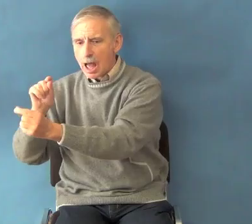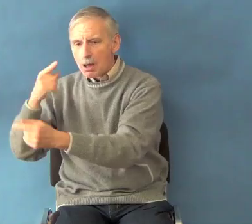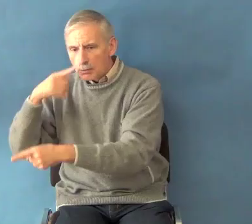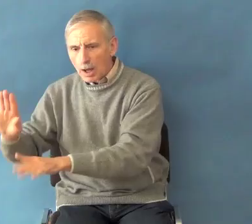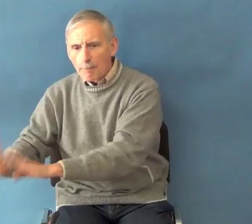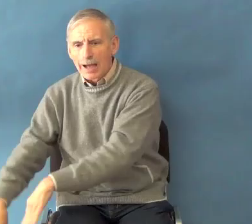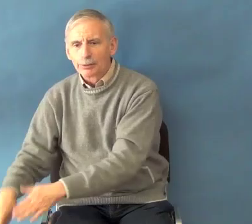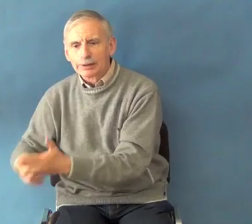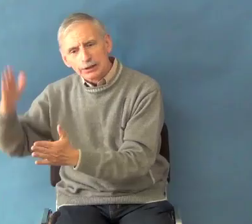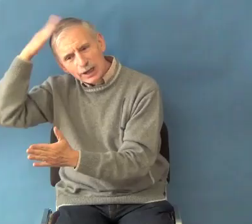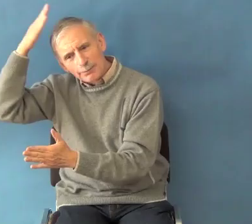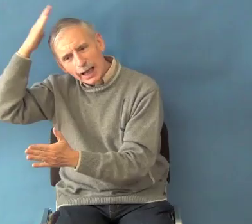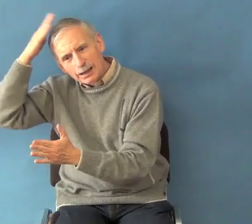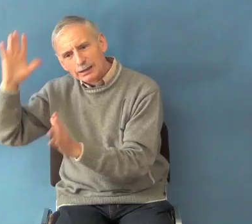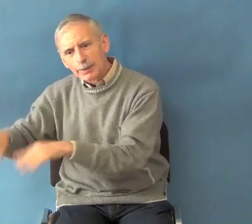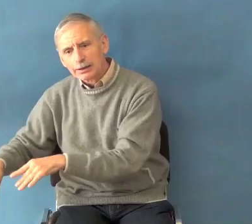Zauważają czapkę, która spadła.